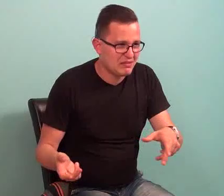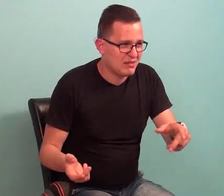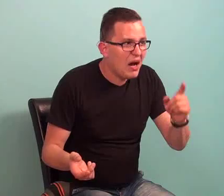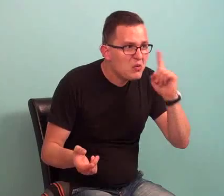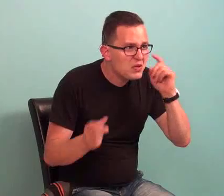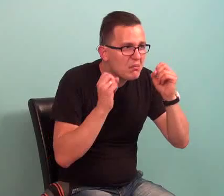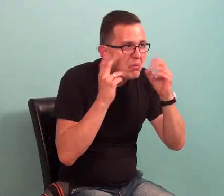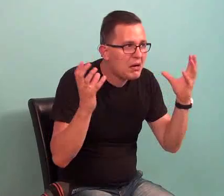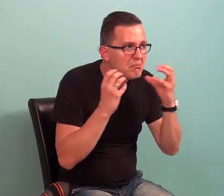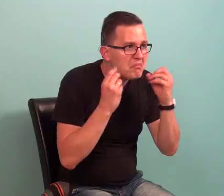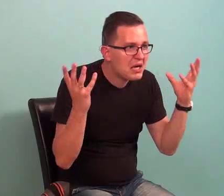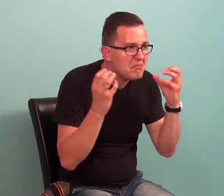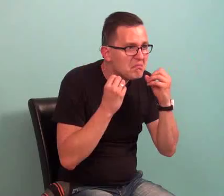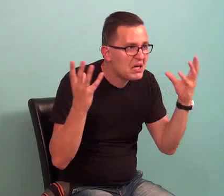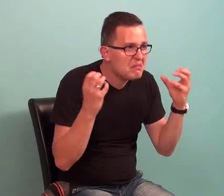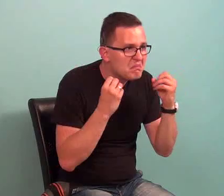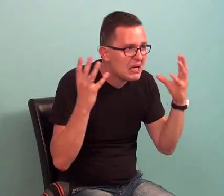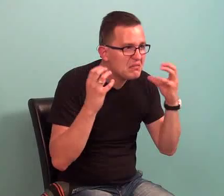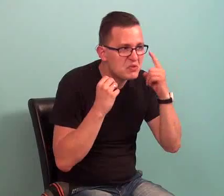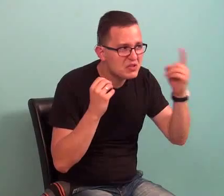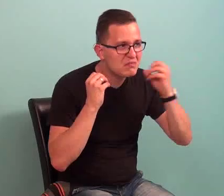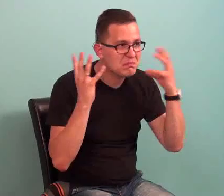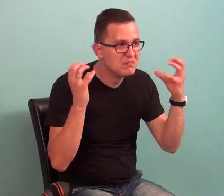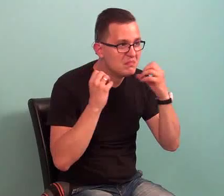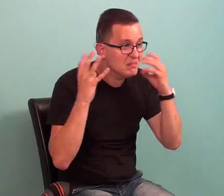Usłyszeli rechotanie.